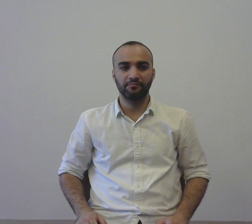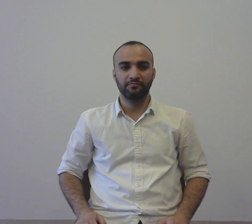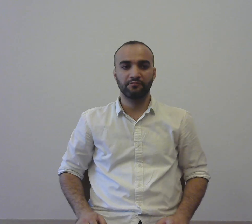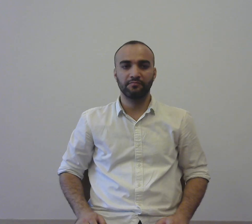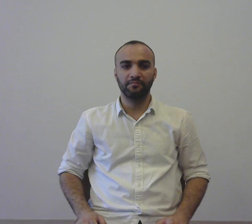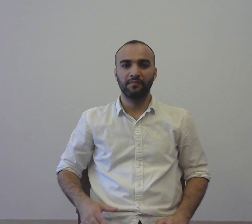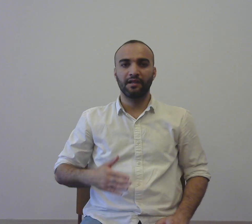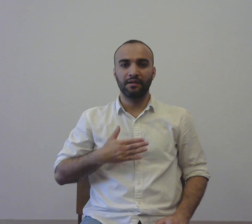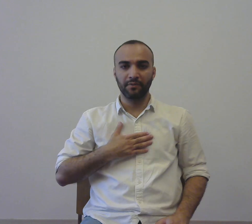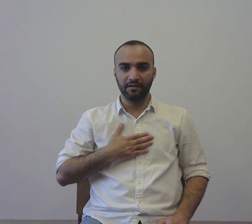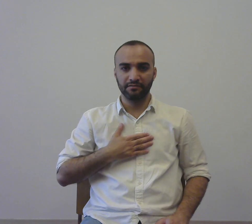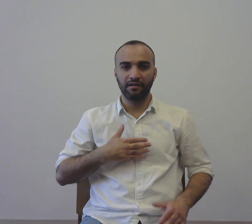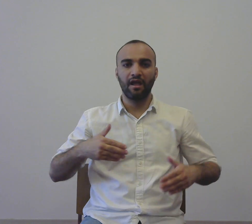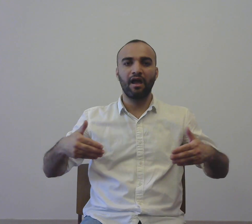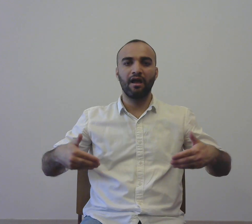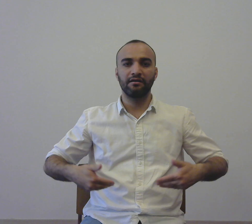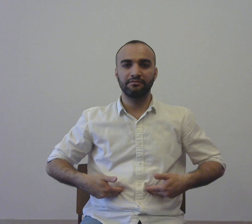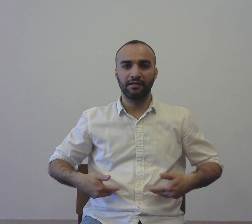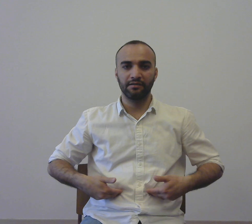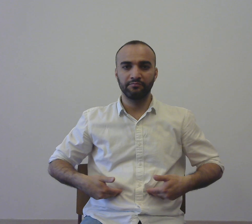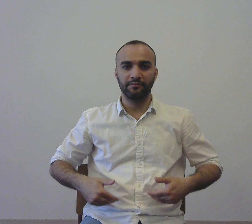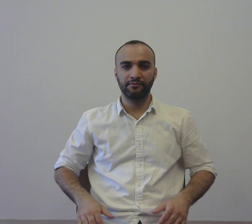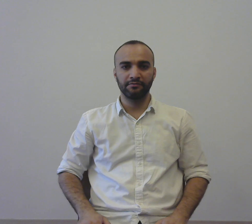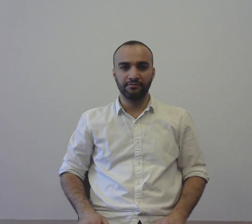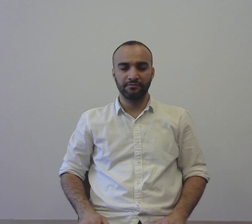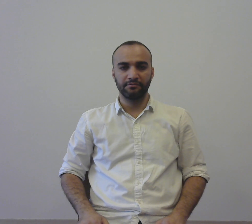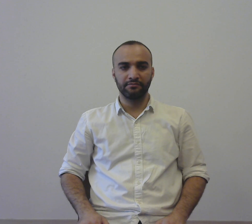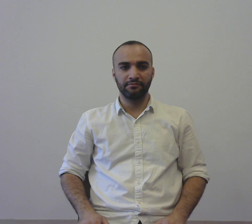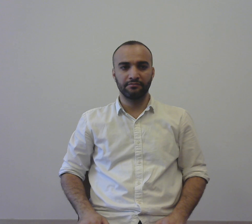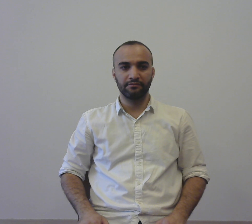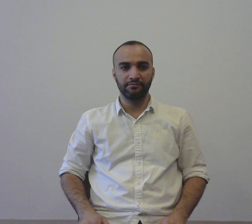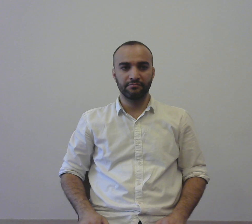Mən acam